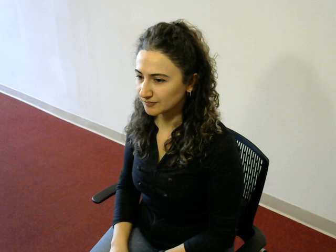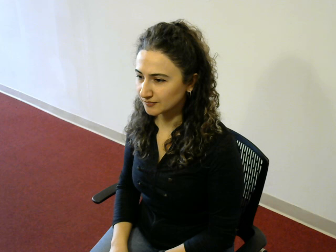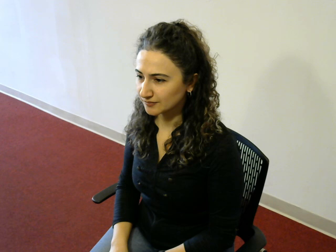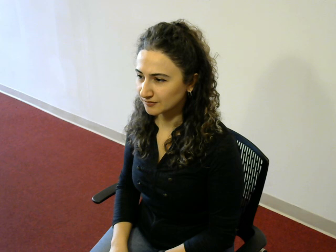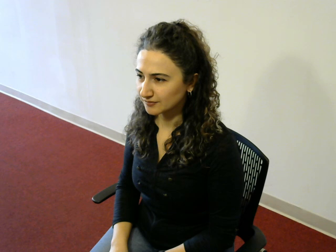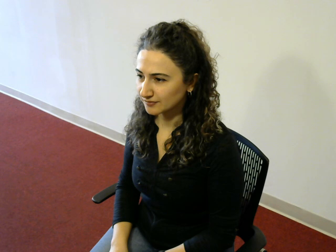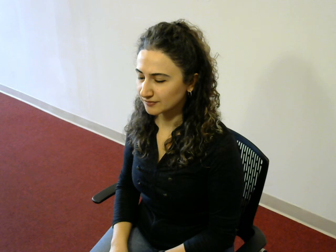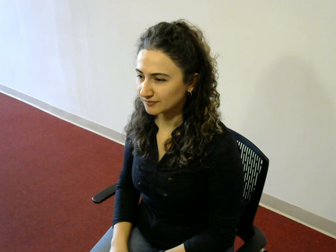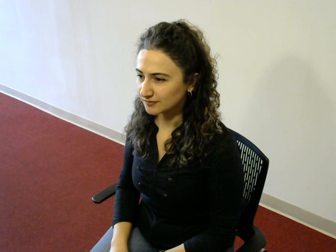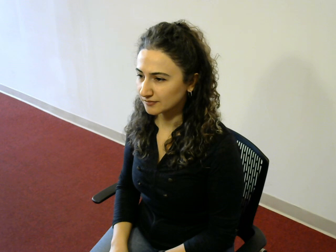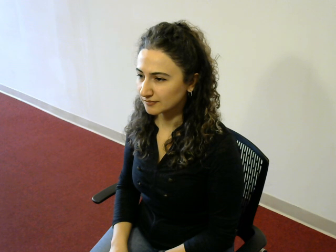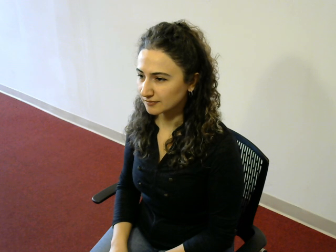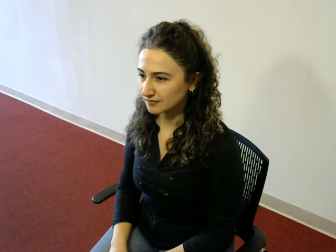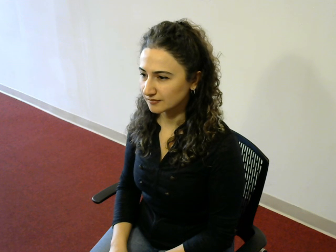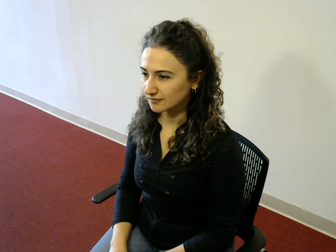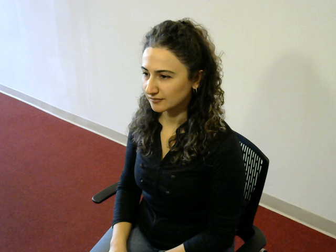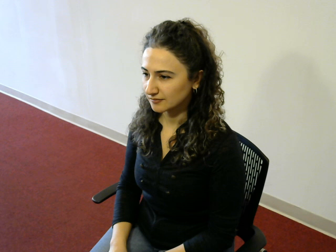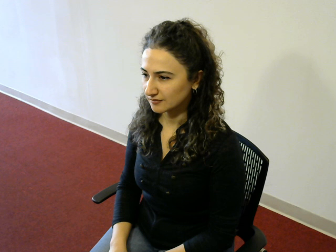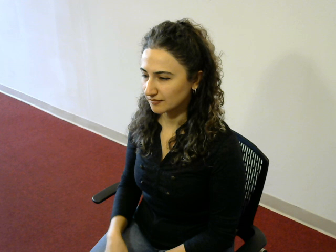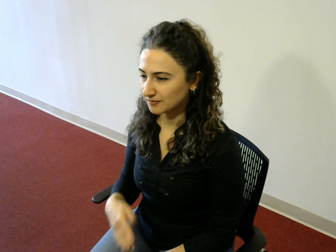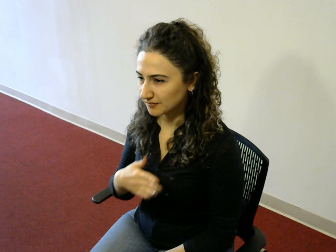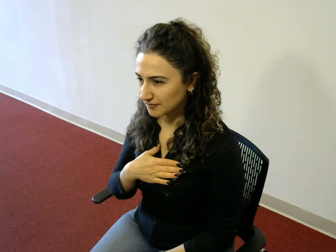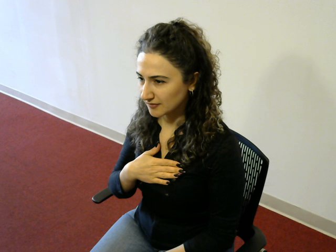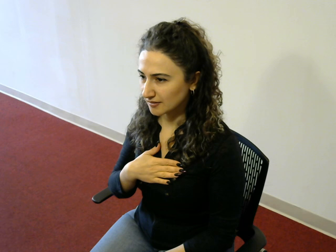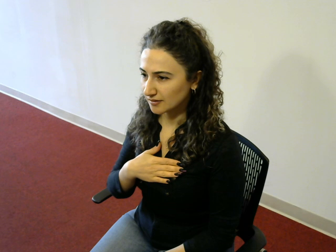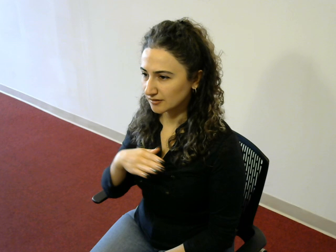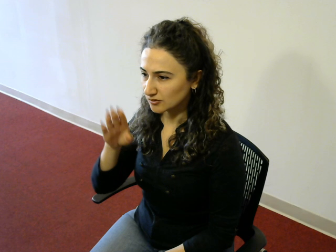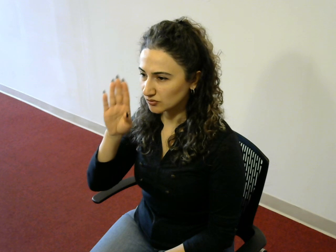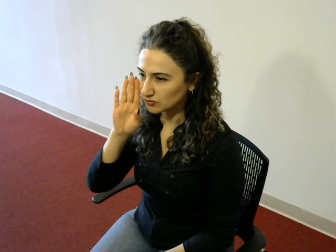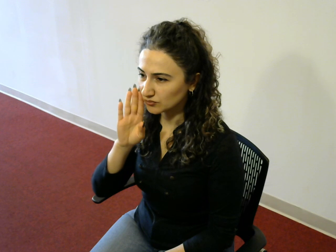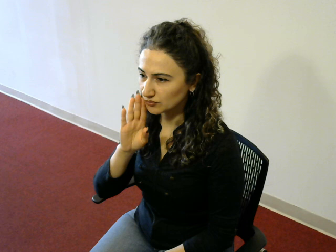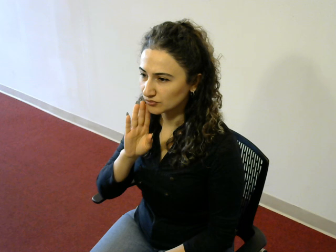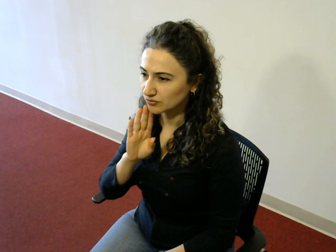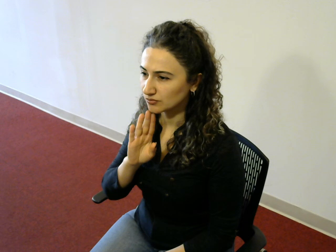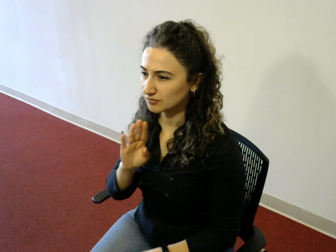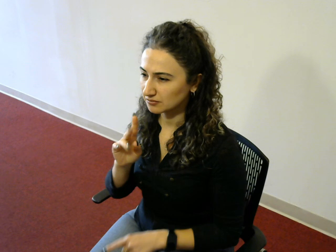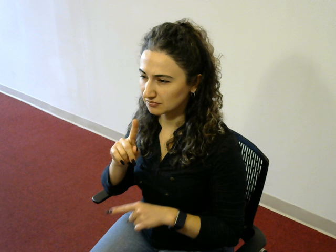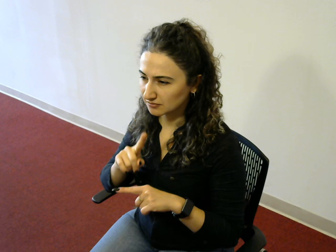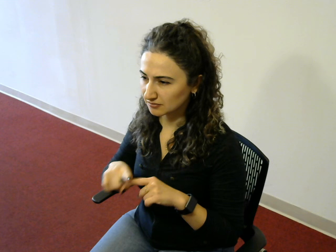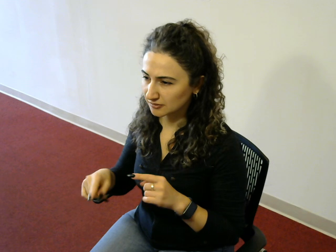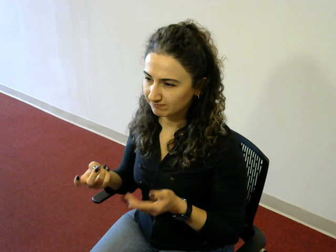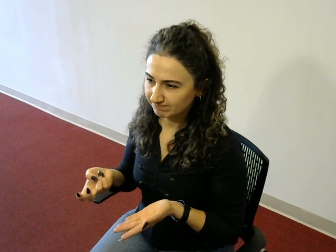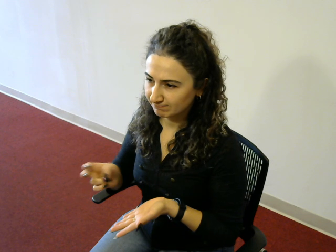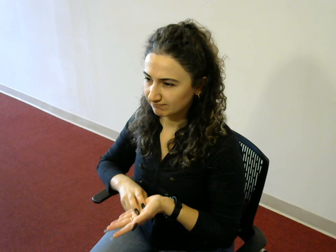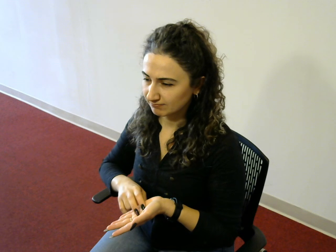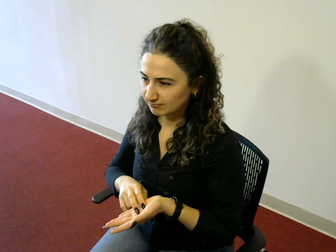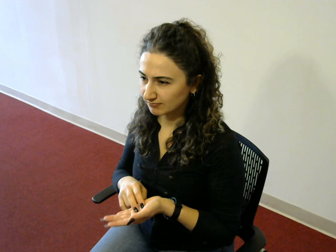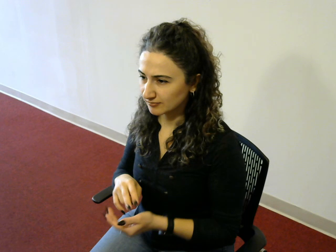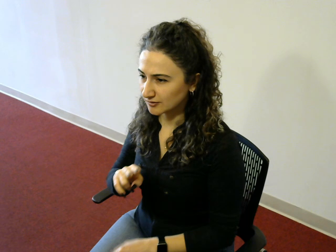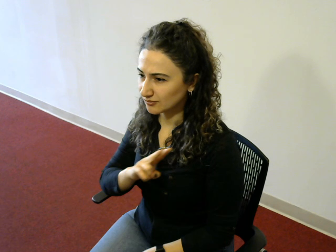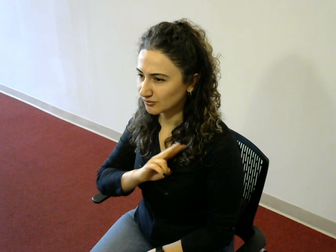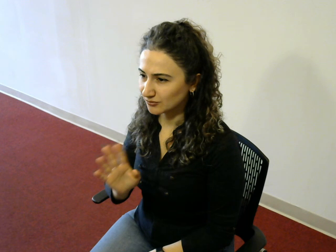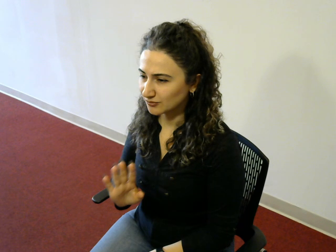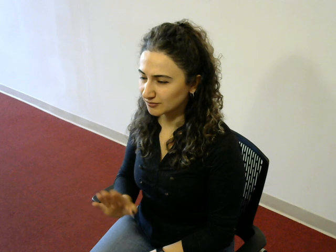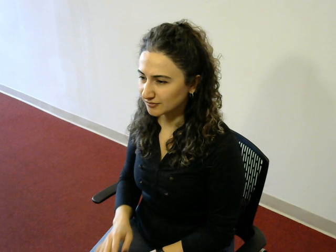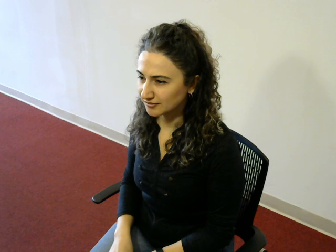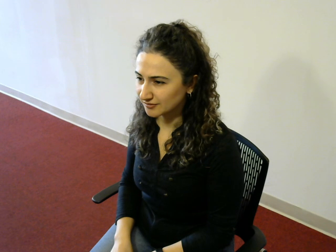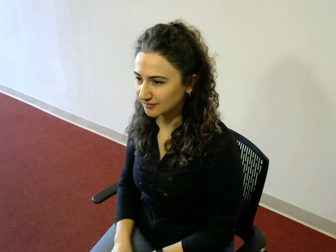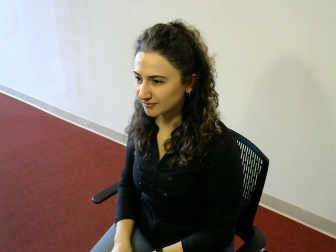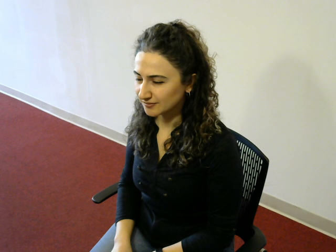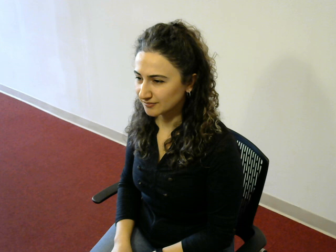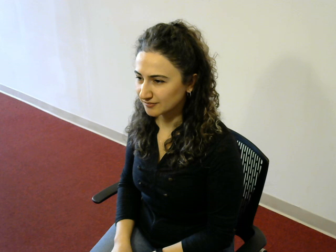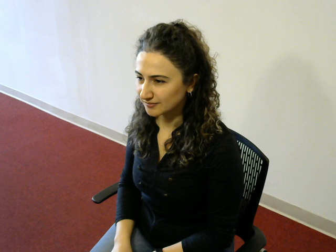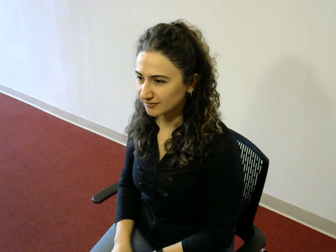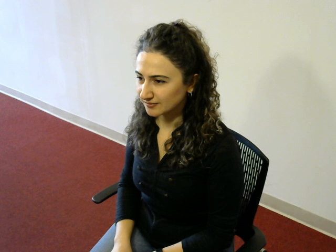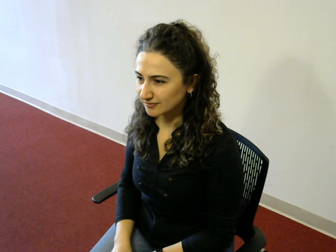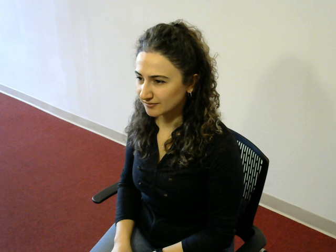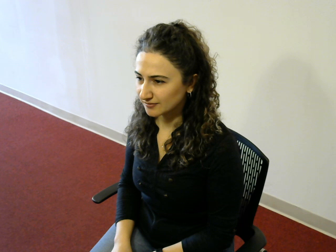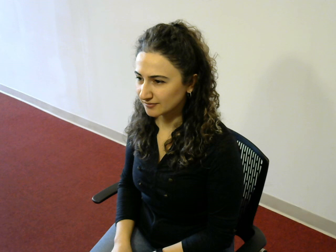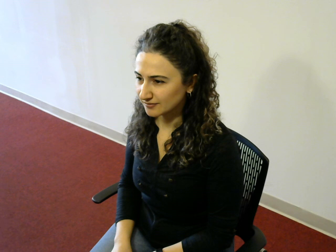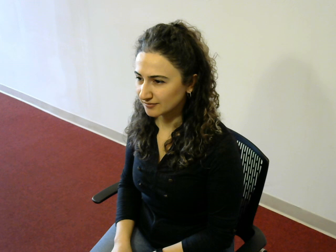Mən səhərlər tez durmağı sevmirəm